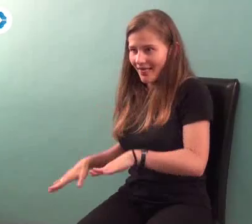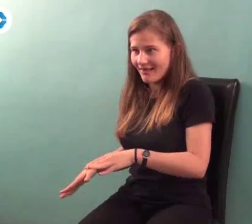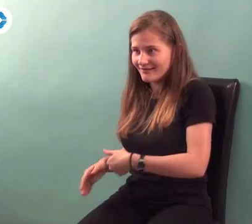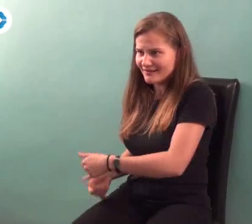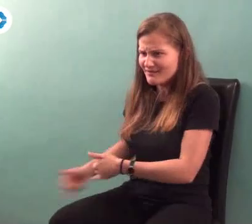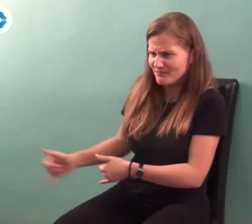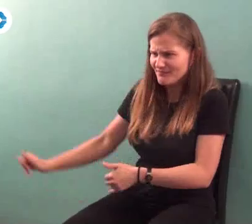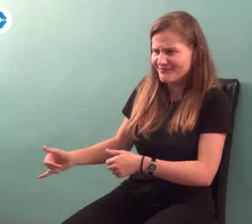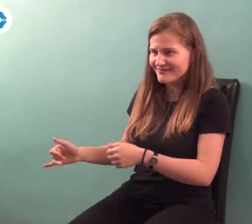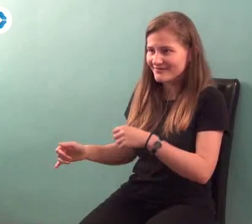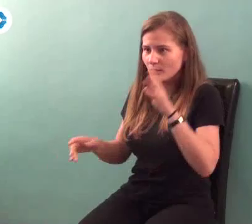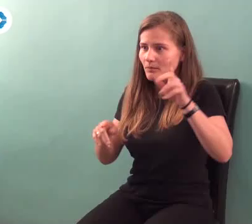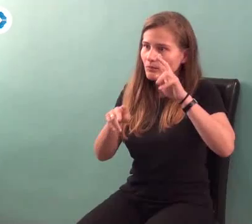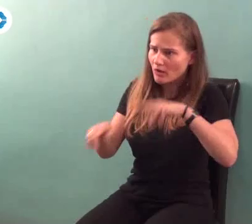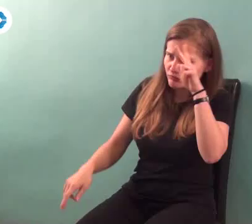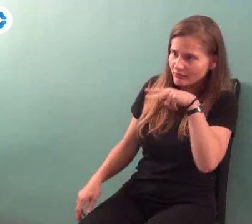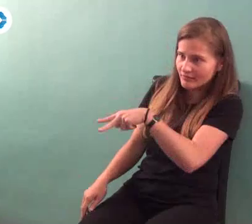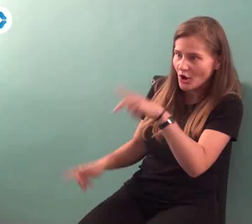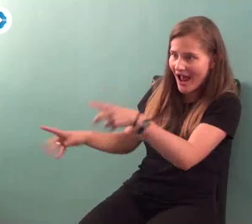Odgania nogą chłopca, a policjant widzi ich i domyśla się, że są razem.